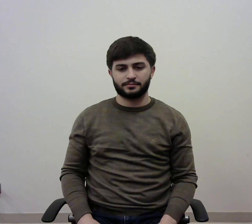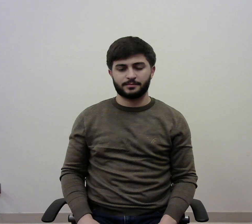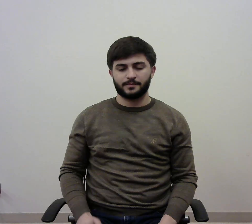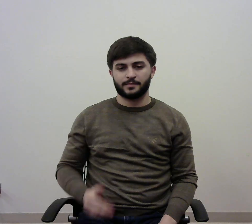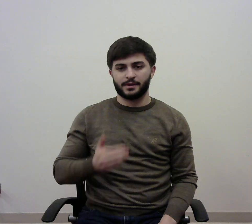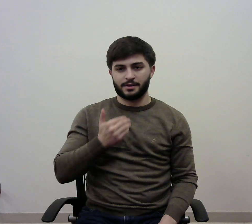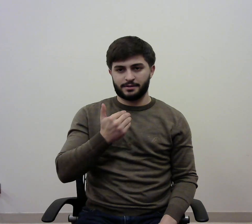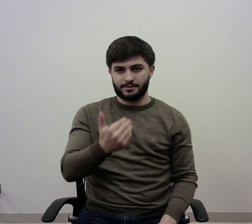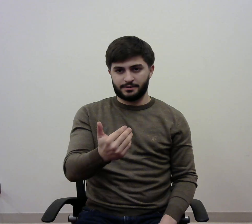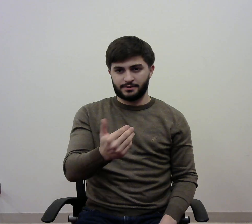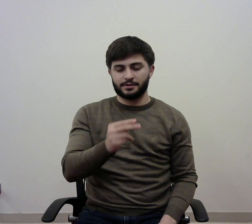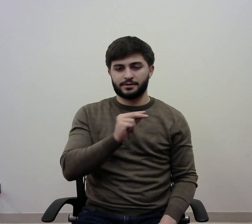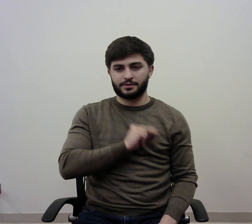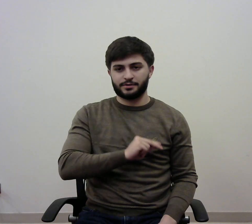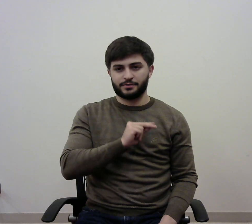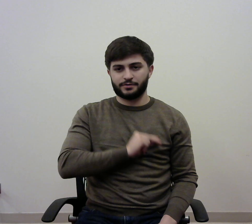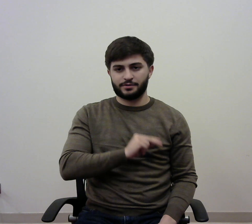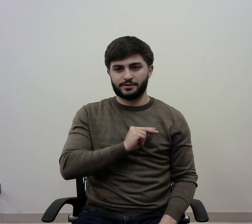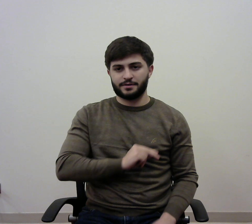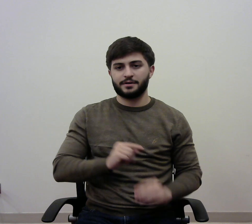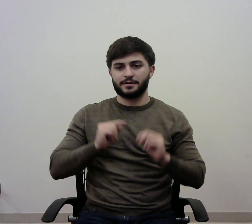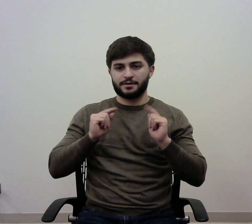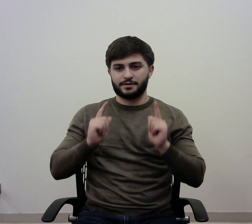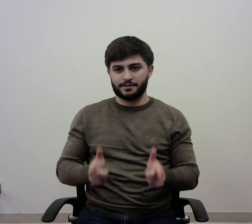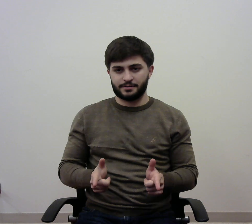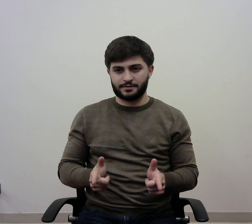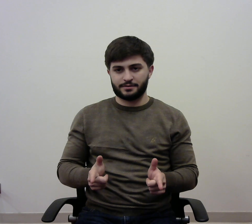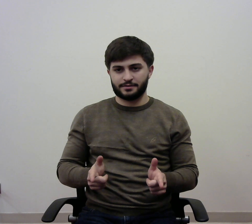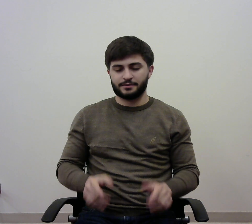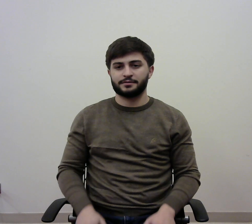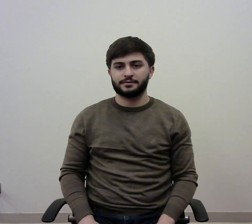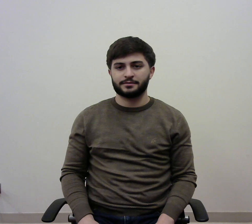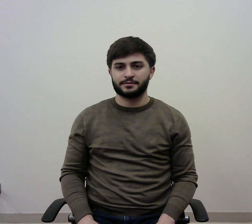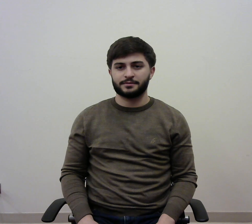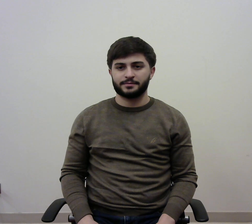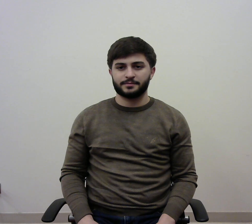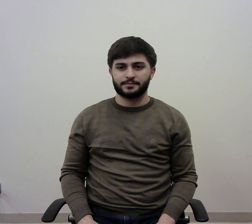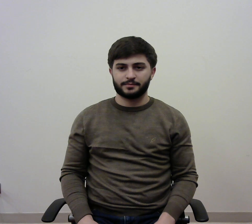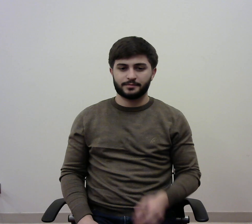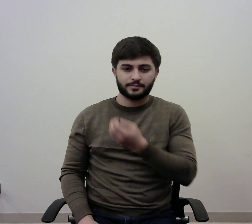Siz işdən razısınız?